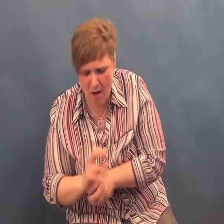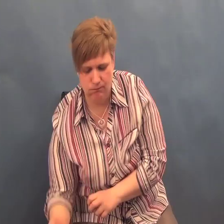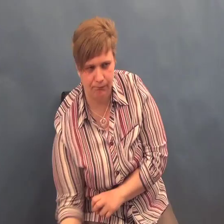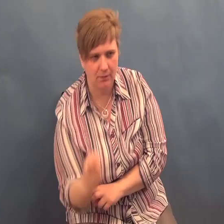Chyba...